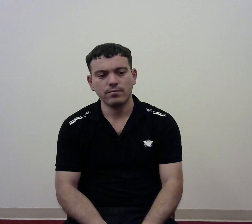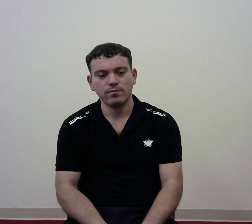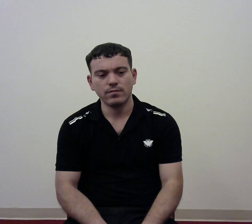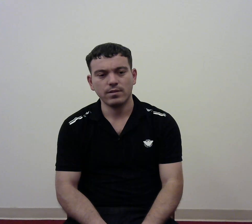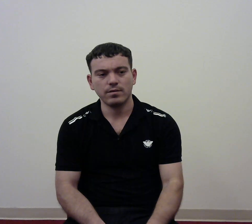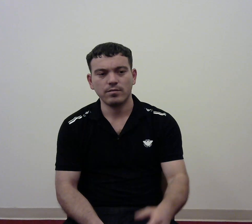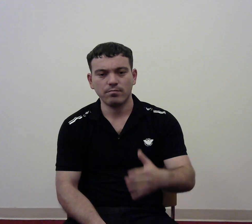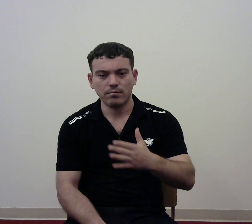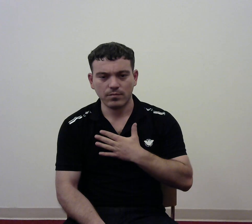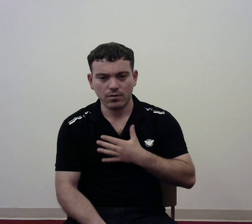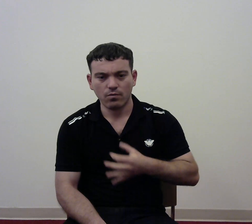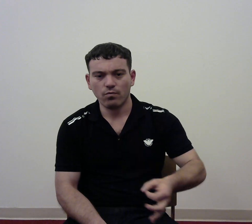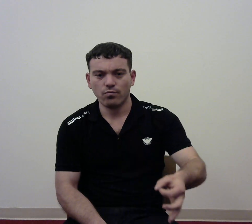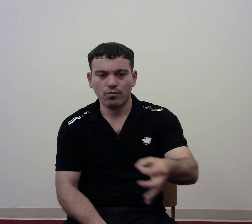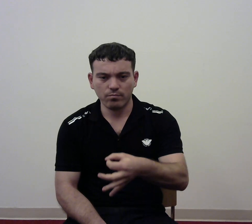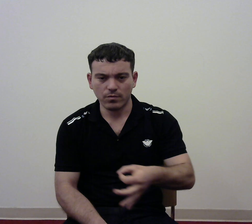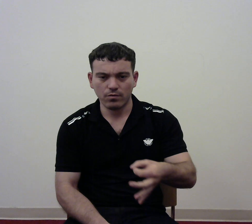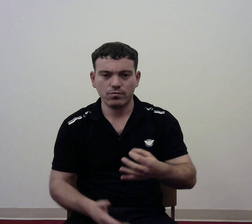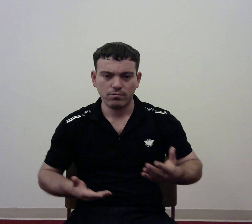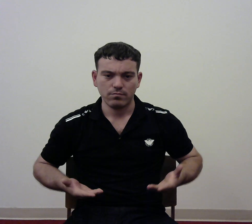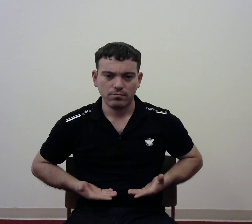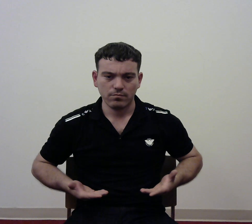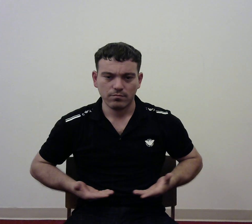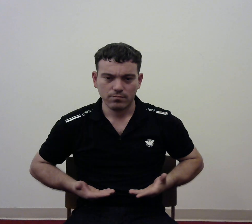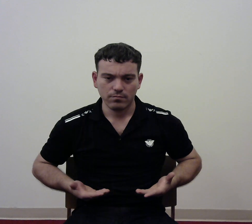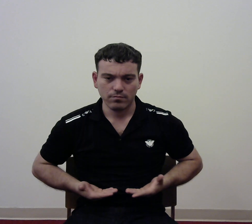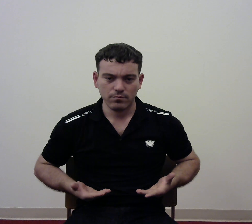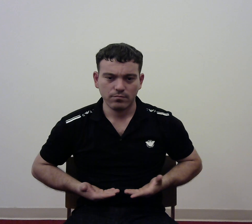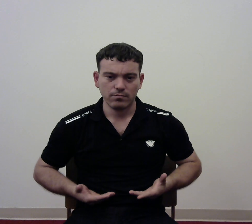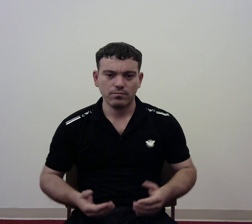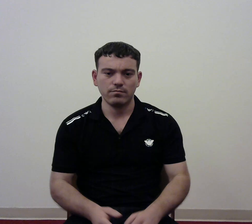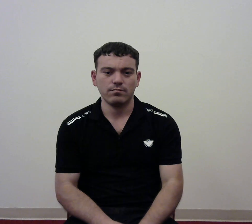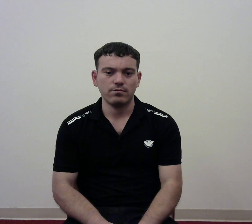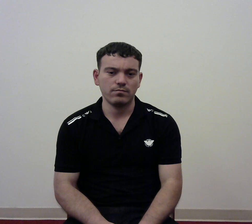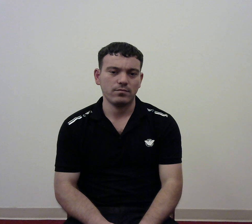Mən rayonda yaşayıram